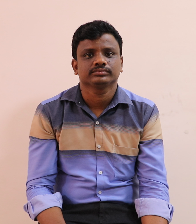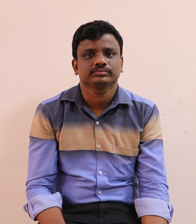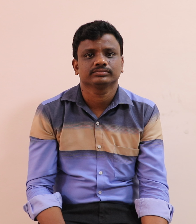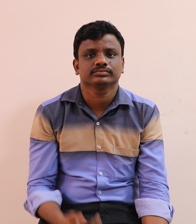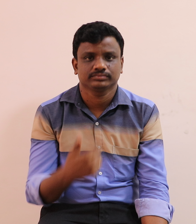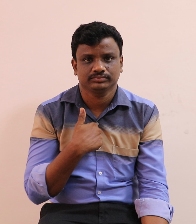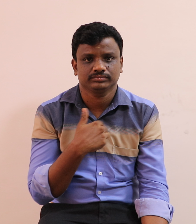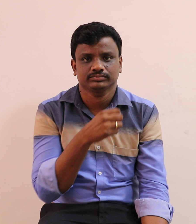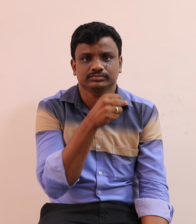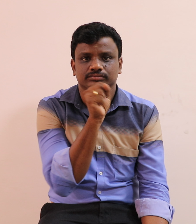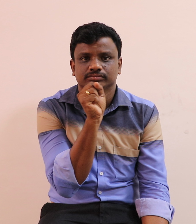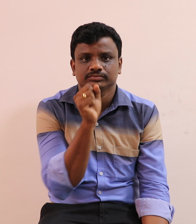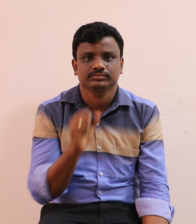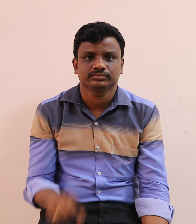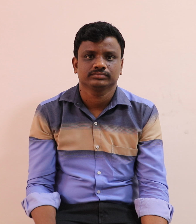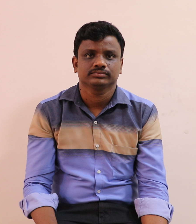i am (age)